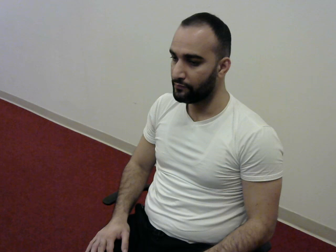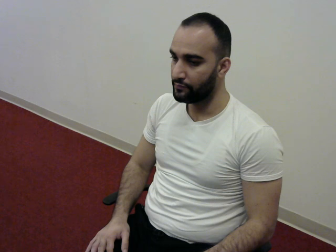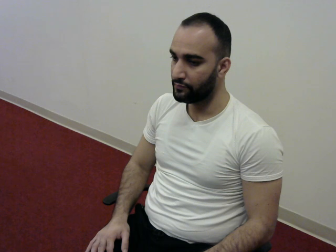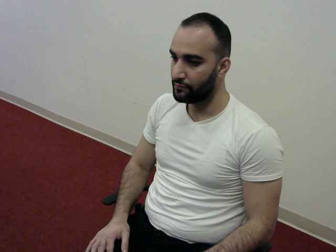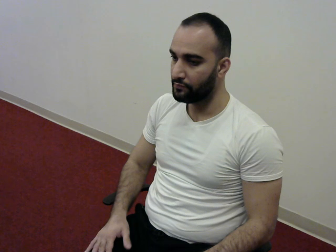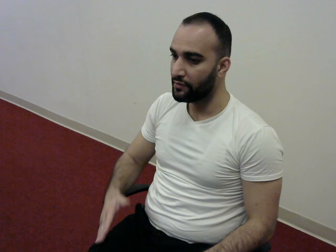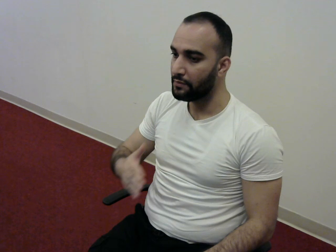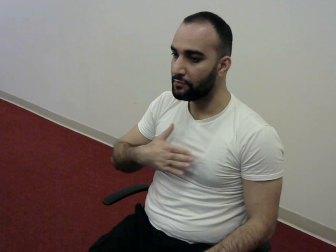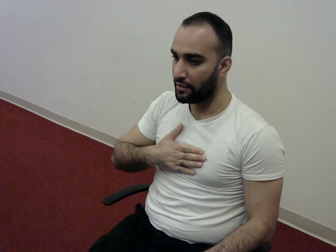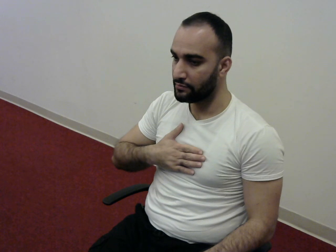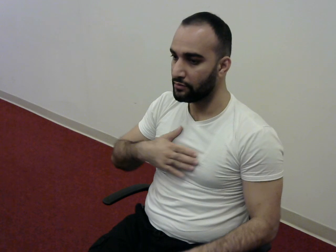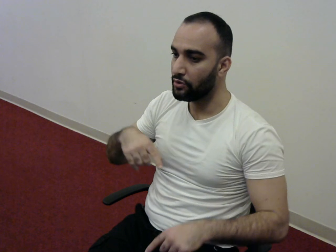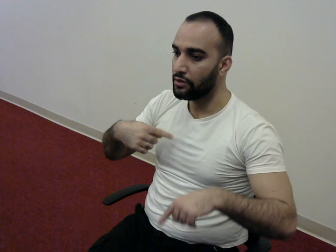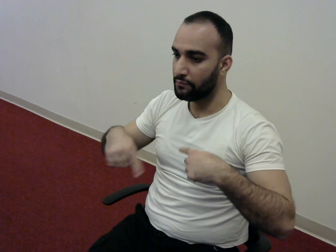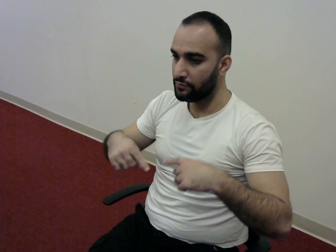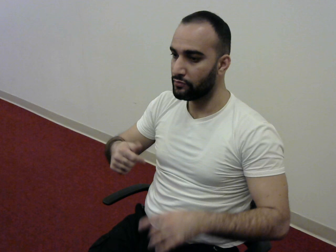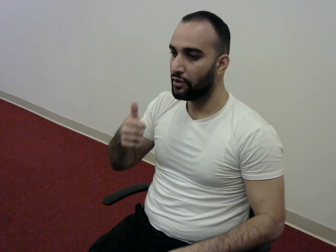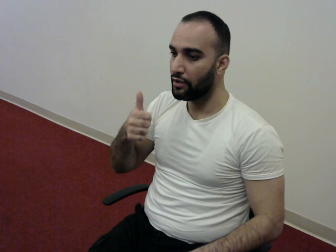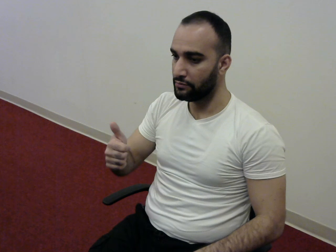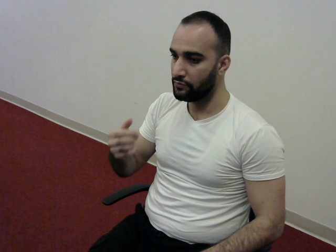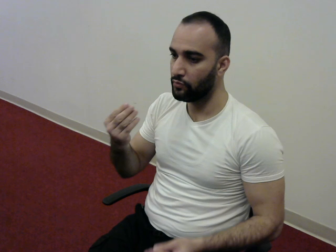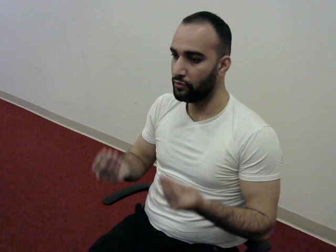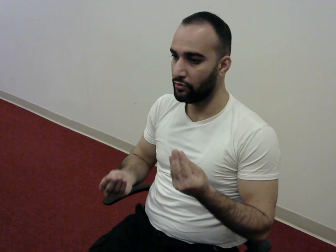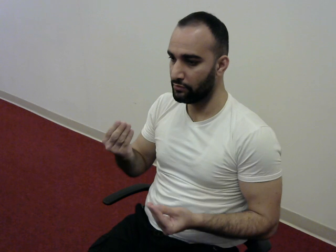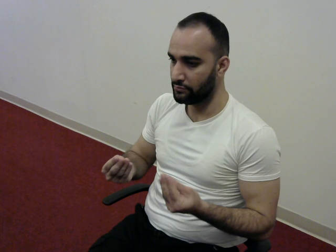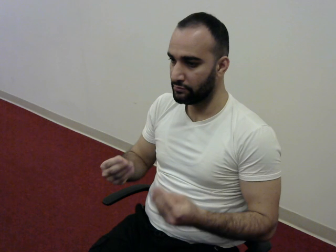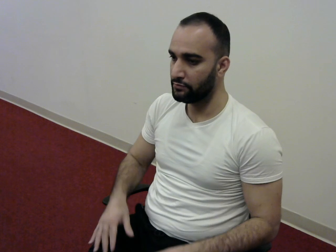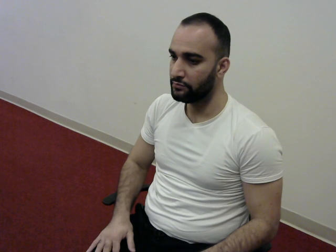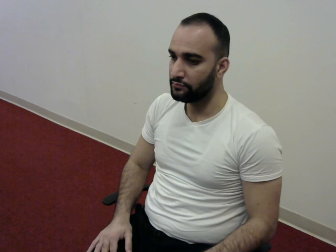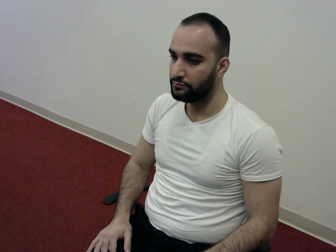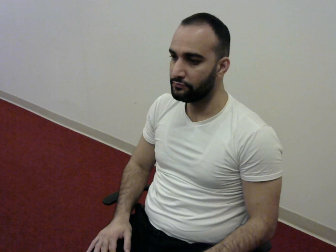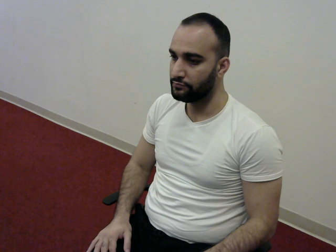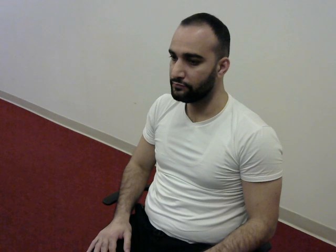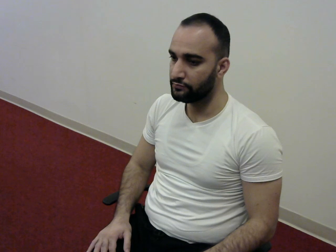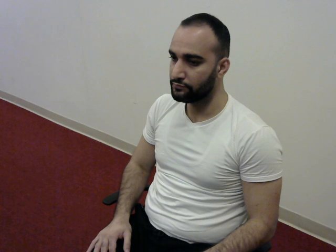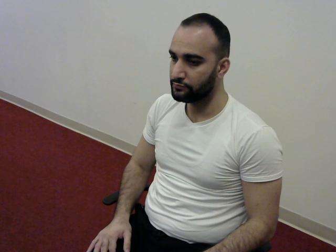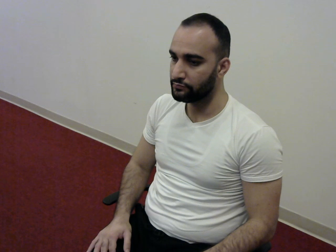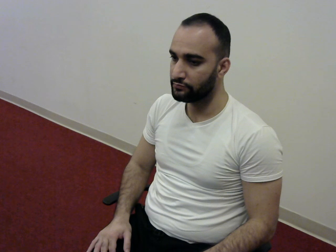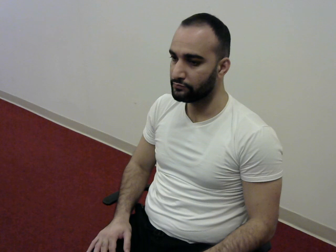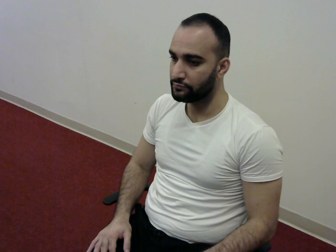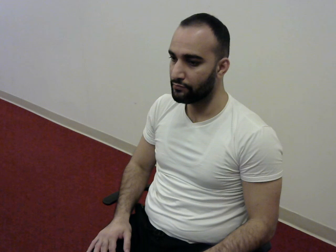Mən futbolu yaxşı oynayıram